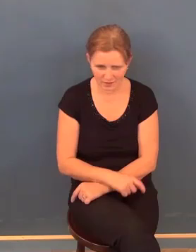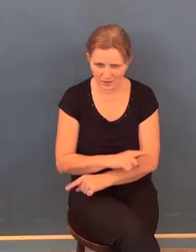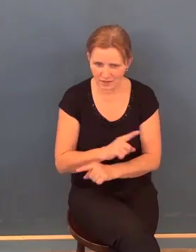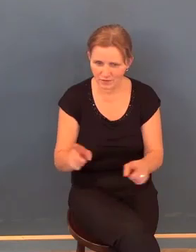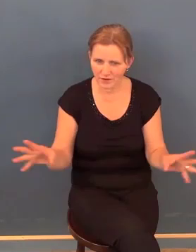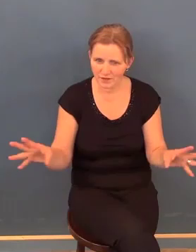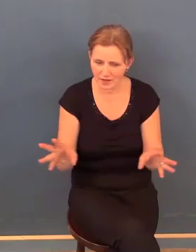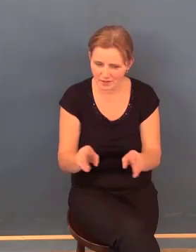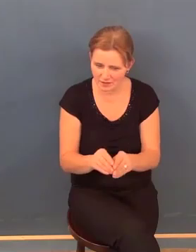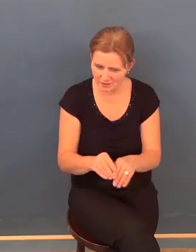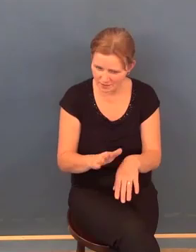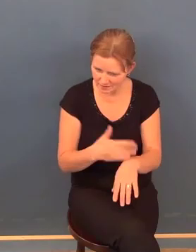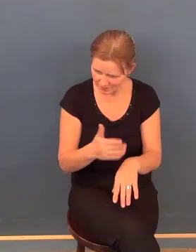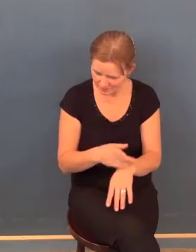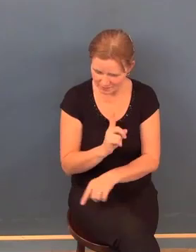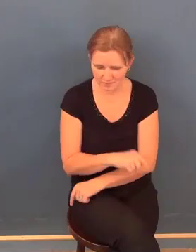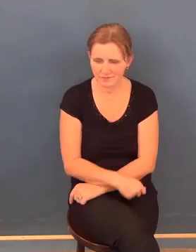Nie wolno wchodzić razem nago.